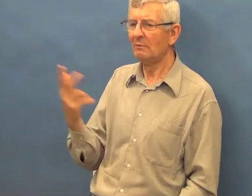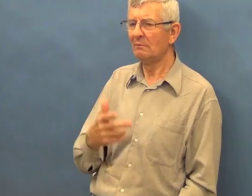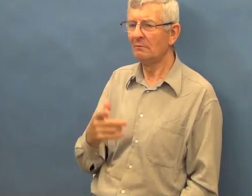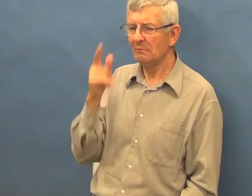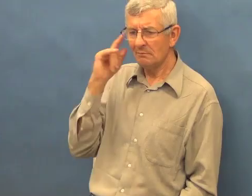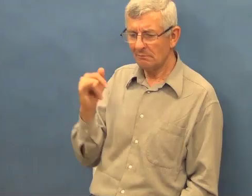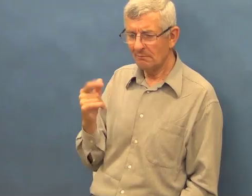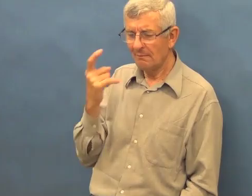Zastanawia się, myśli intensywnie.